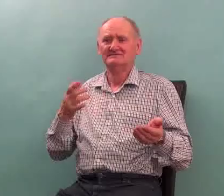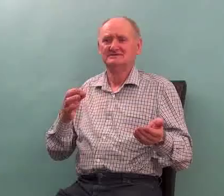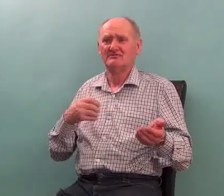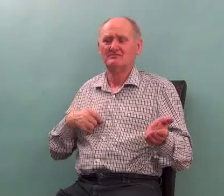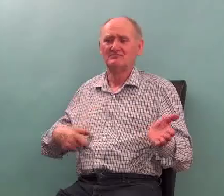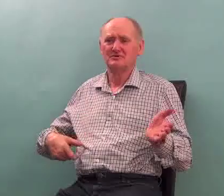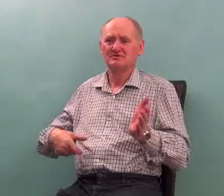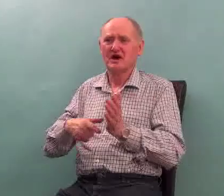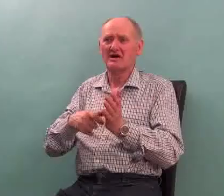Musimy za wszystko płacić.